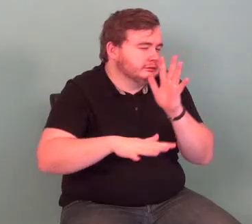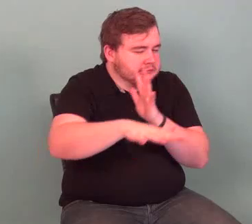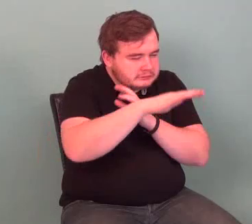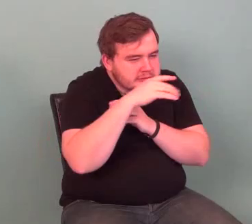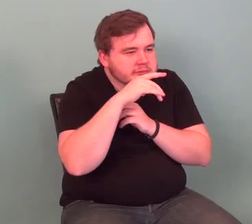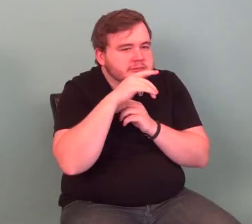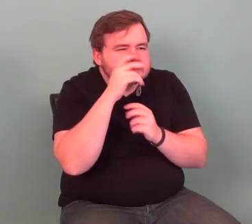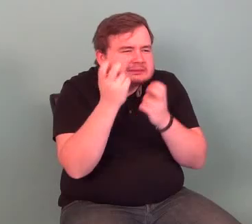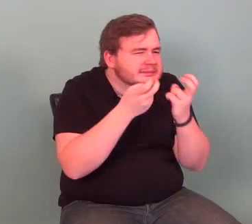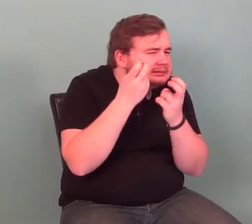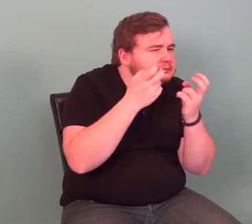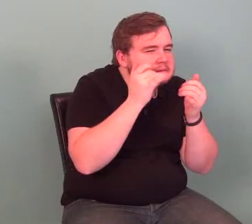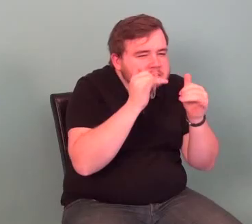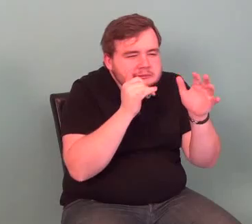I tam szuka.